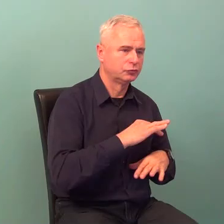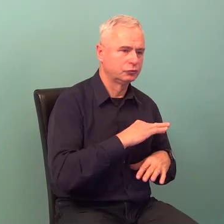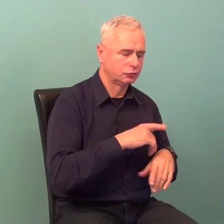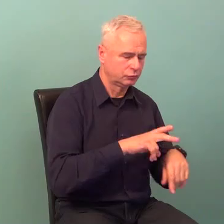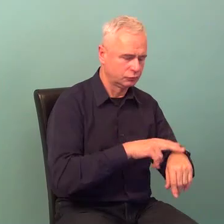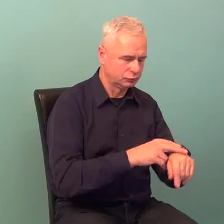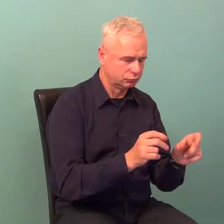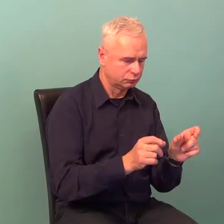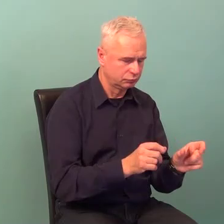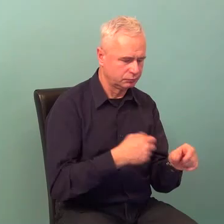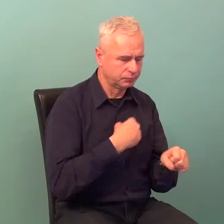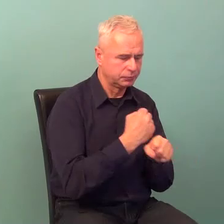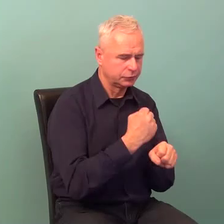W tych godzinach ja pracuję.